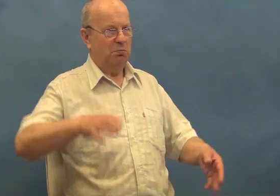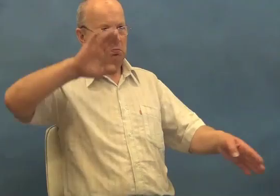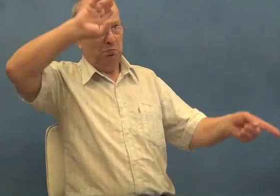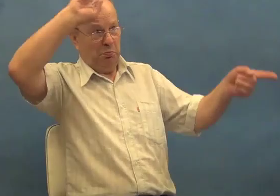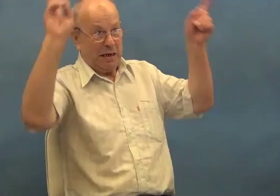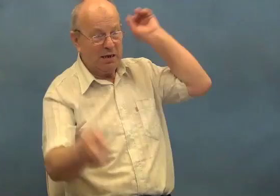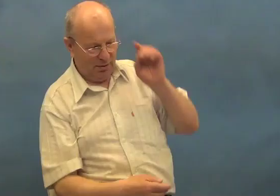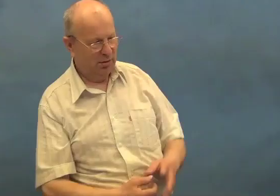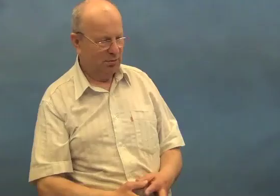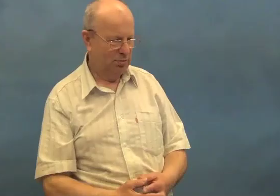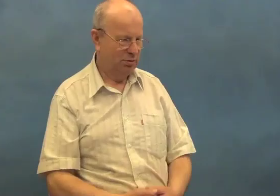Jak się spiłuje, to może spaść.